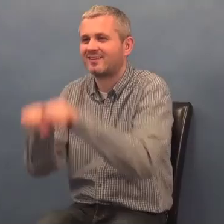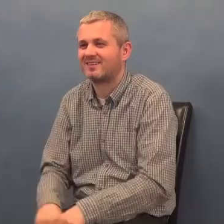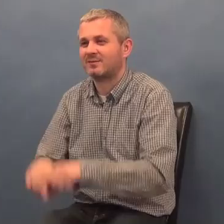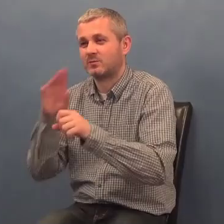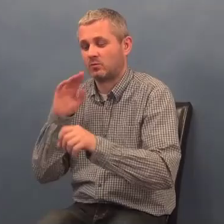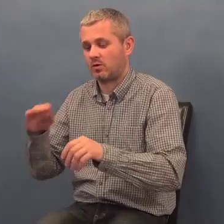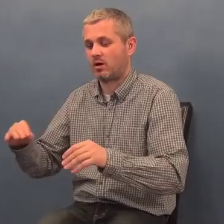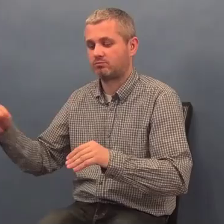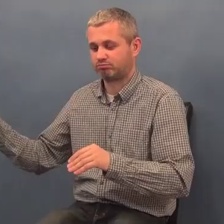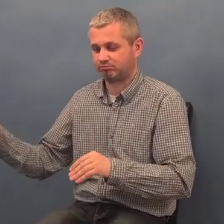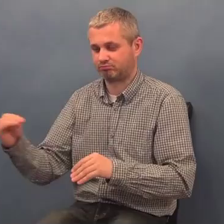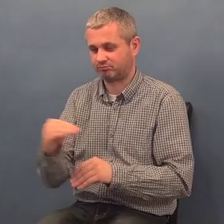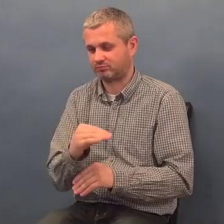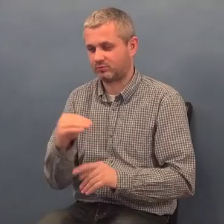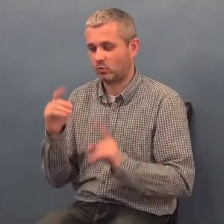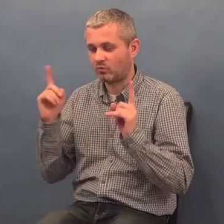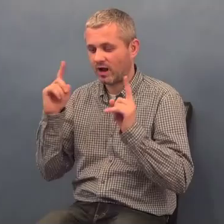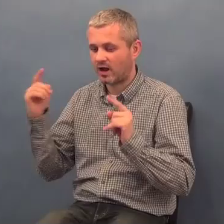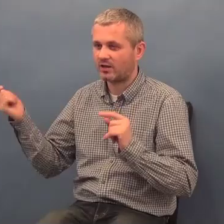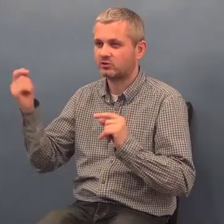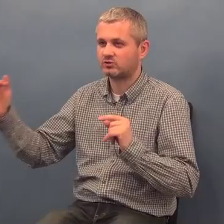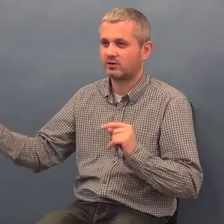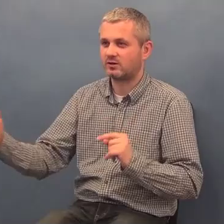Ten pojazd jedzie, czyli to ostrzega, że jedzie.